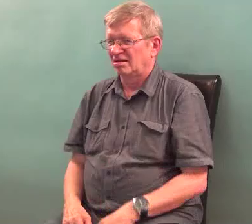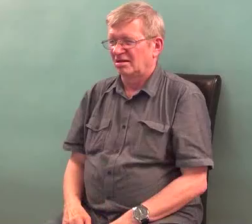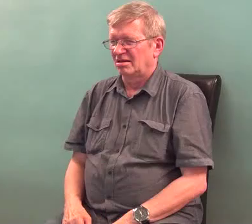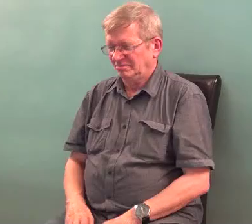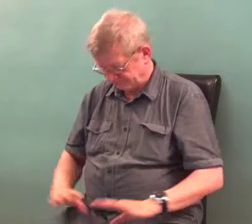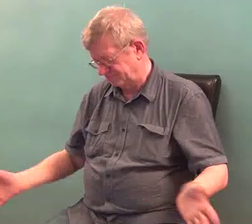Koniec.